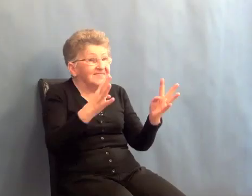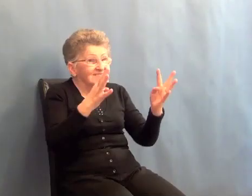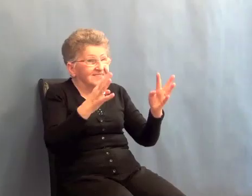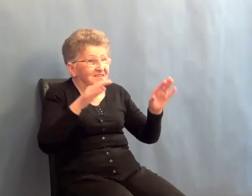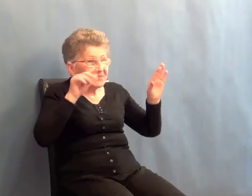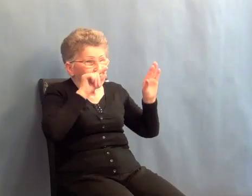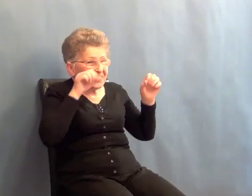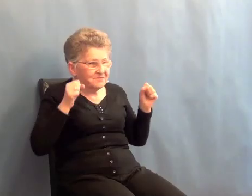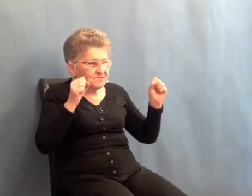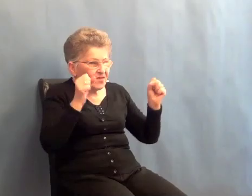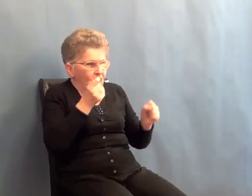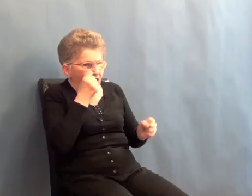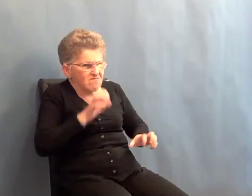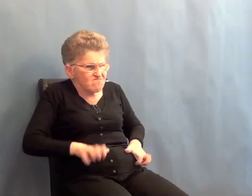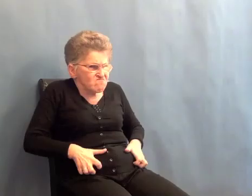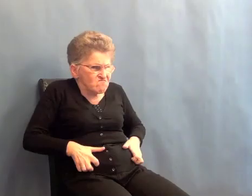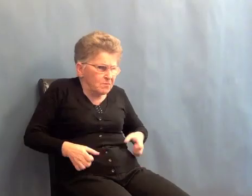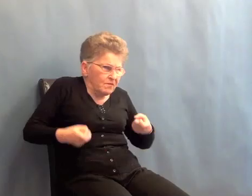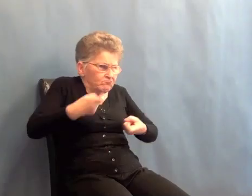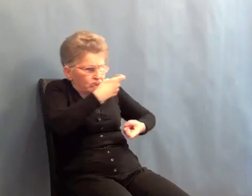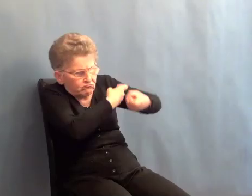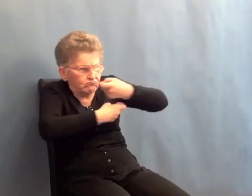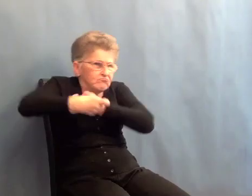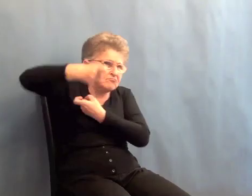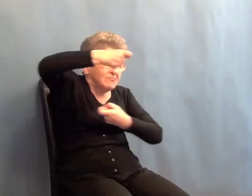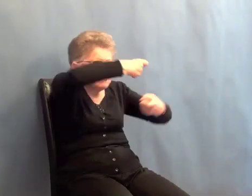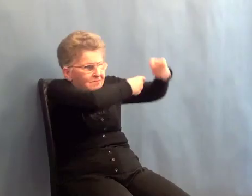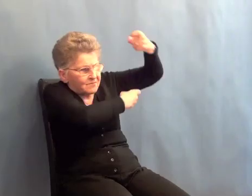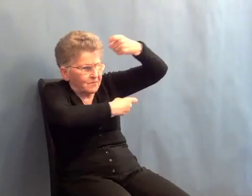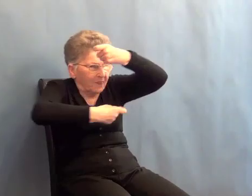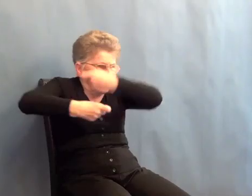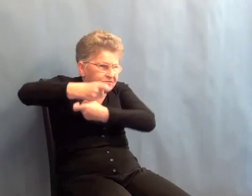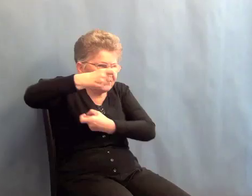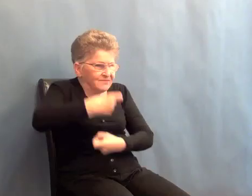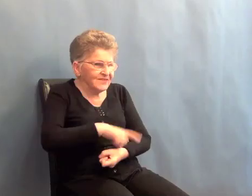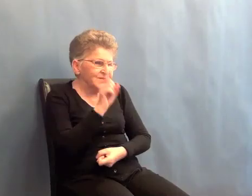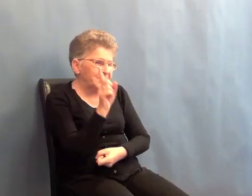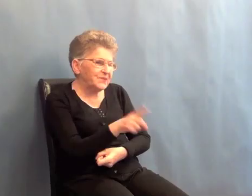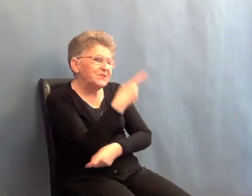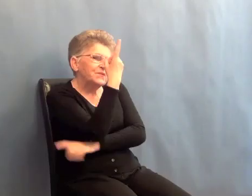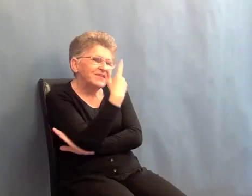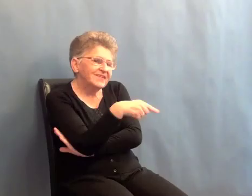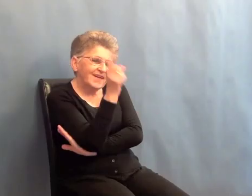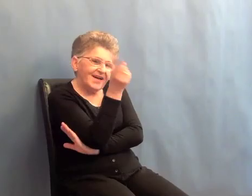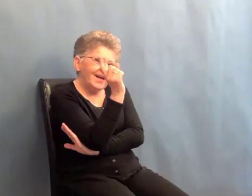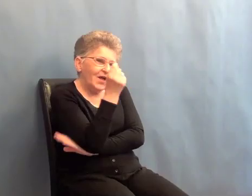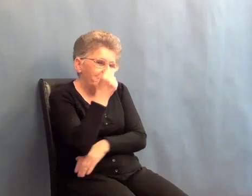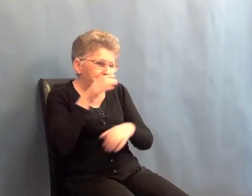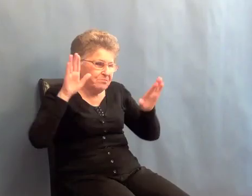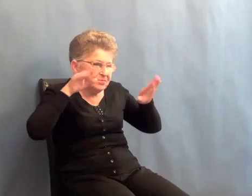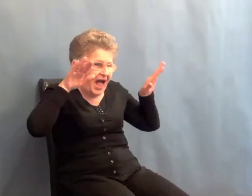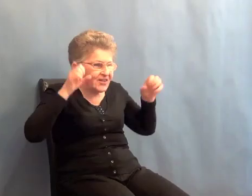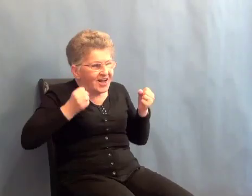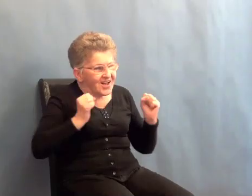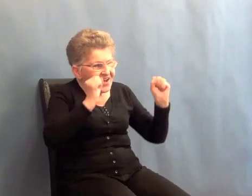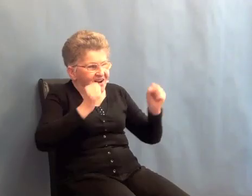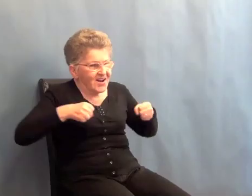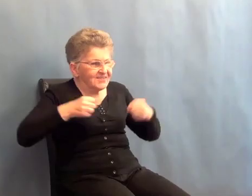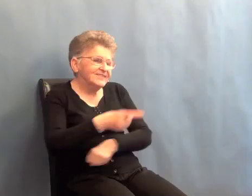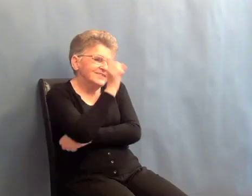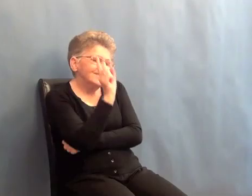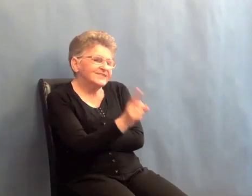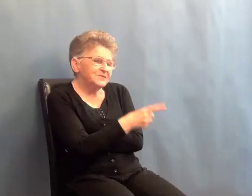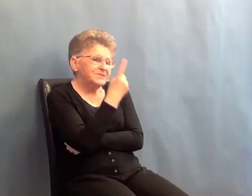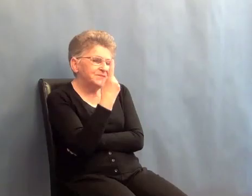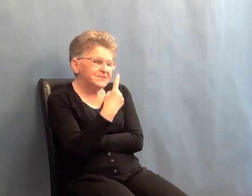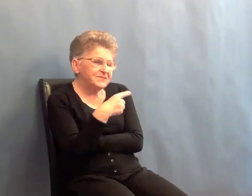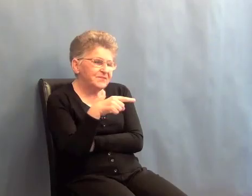Ptak huśta się, a kot zdenerwowany wspina się na górę. Potem stoi na parapecie i patrzy, jak ptak się huśta. Kot macha do niego.